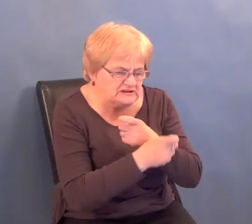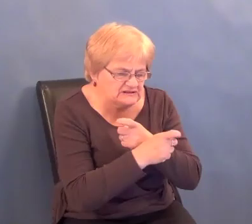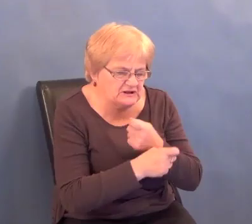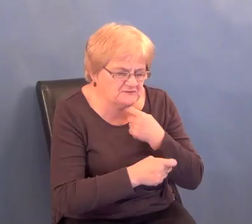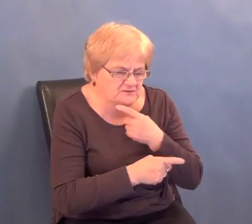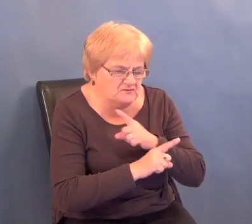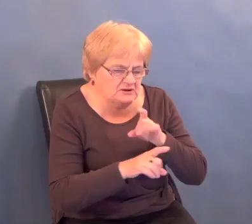Spirytus.